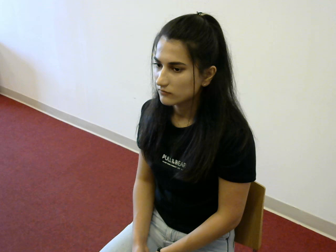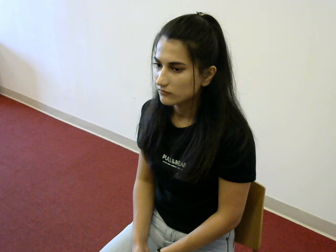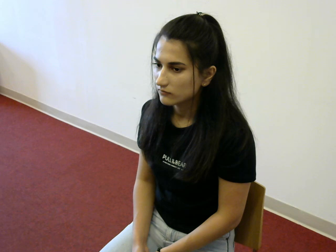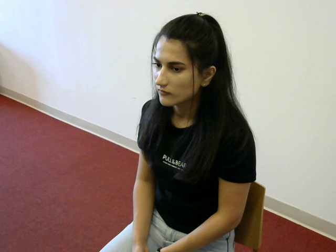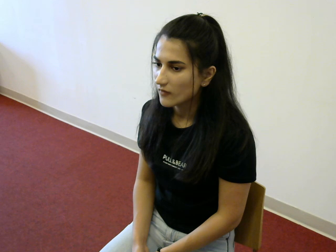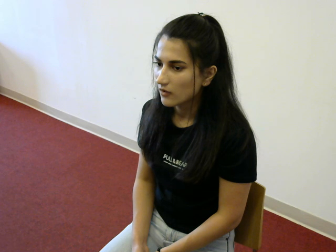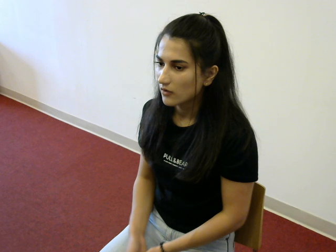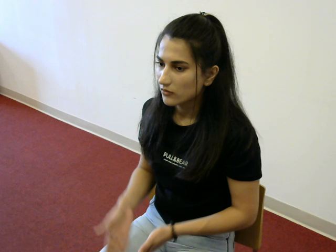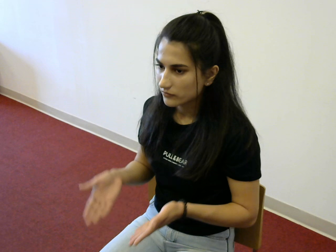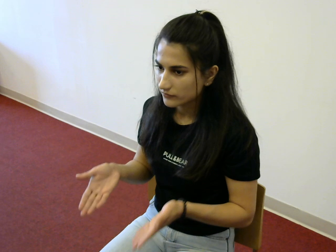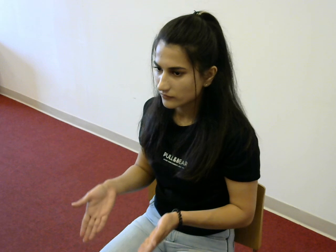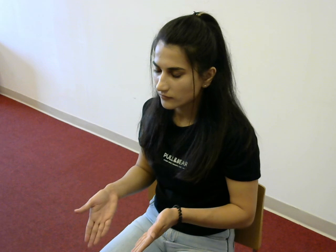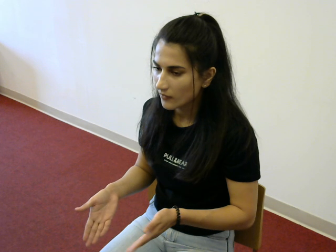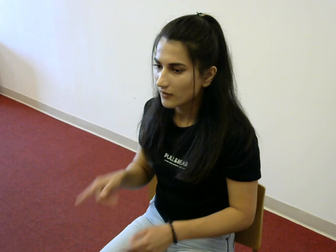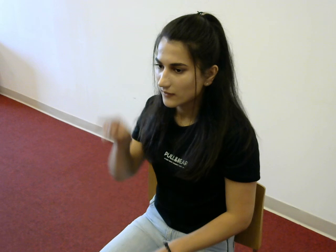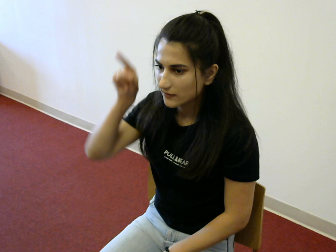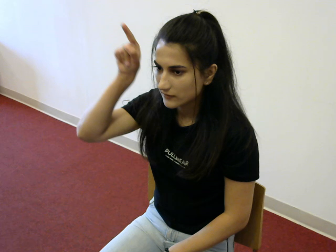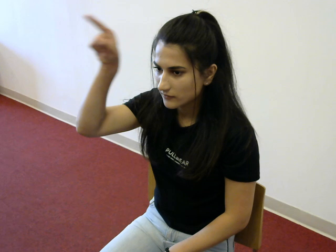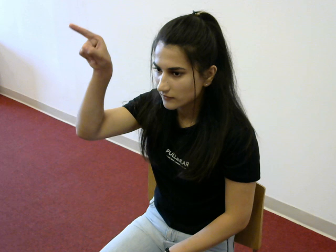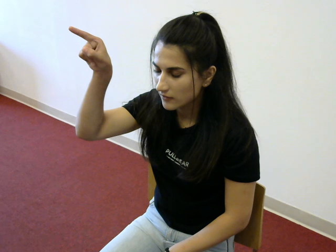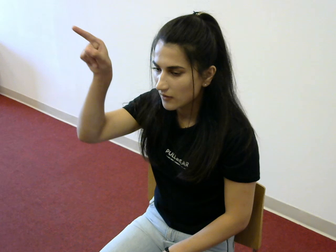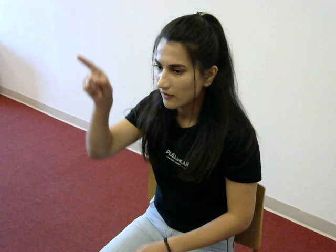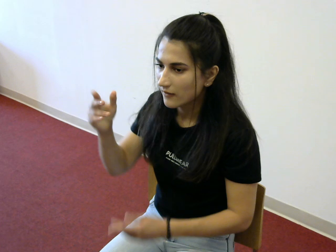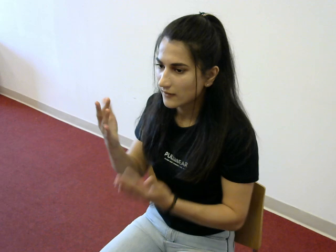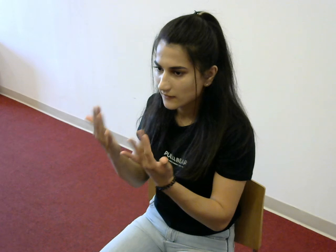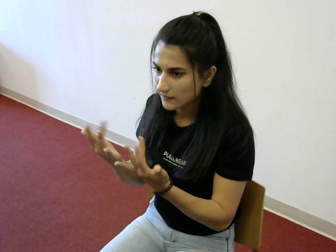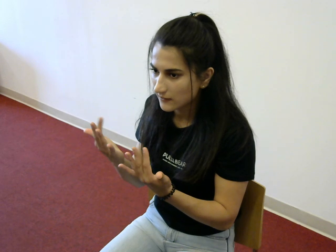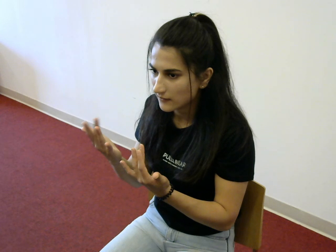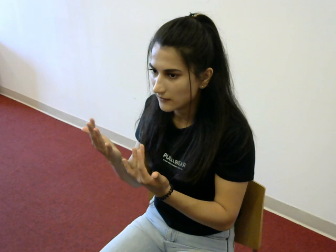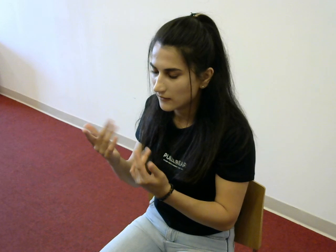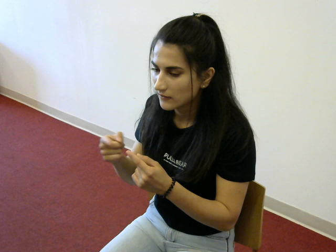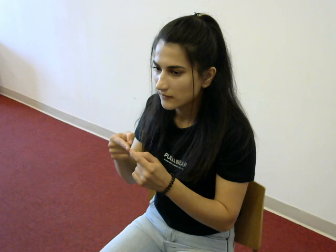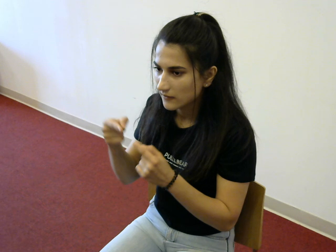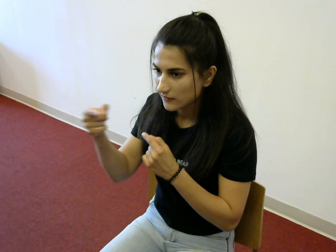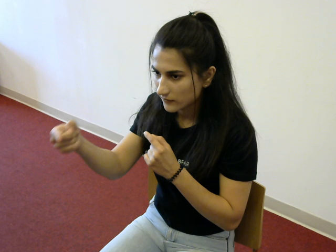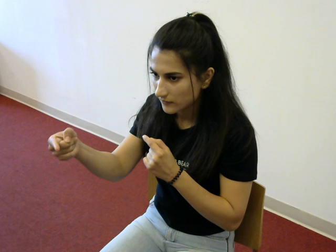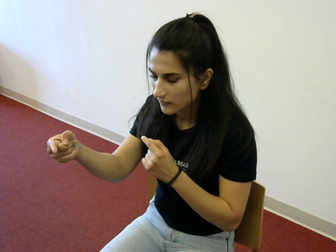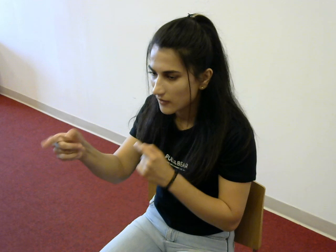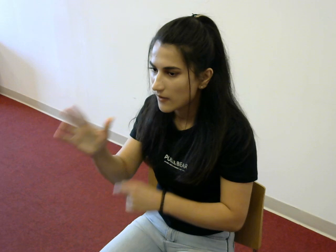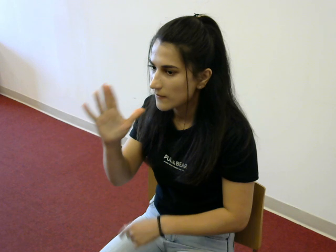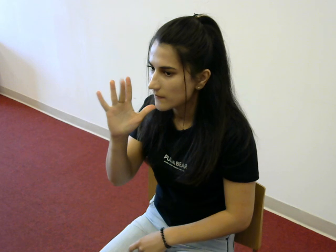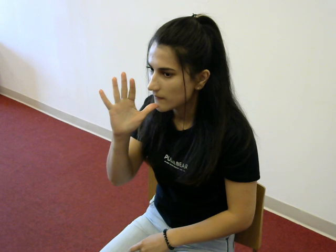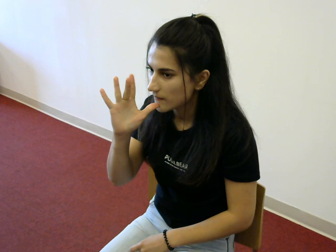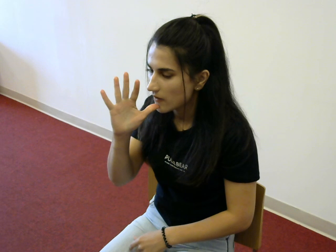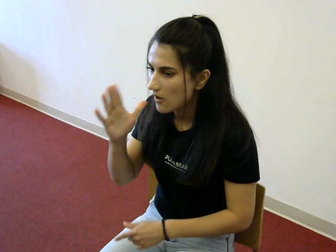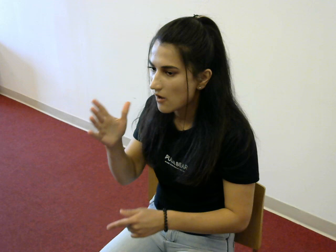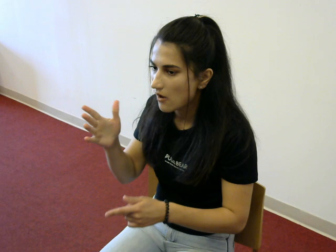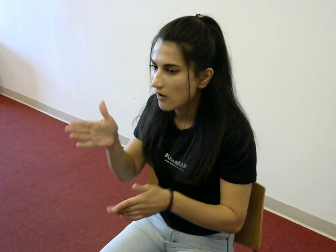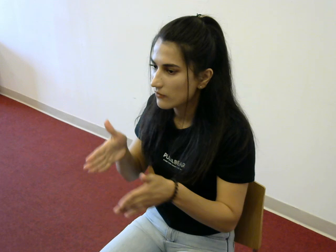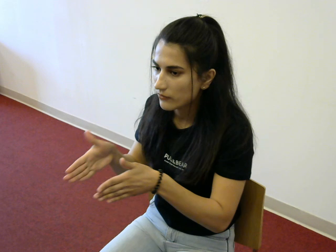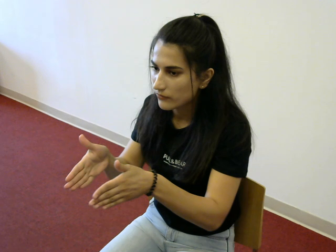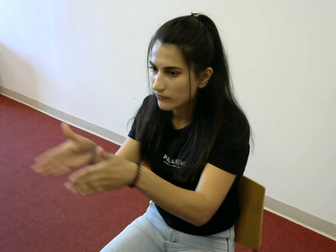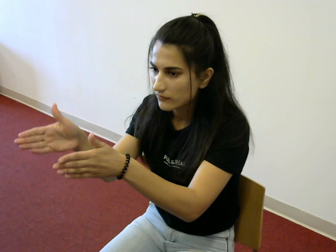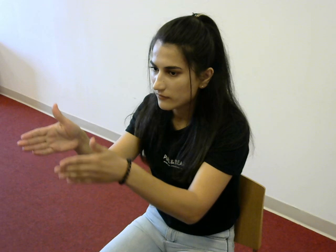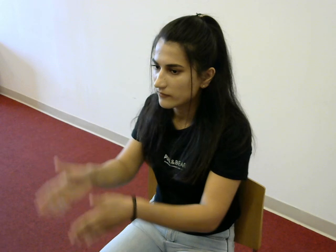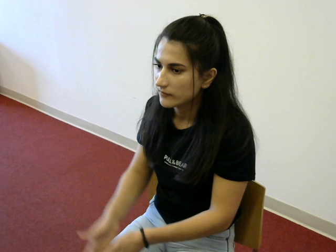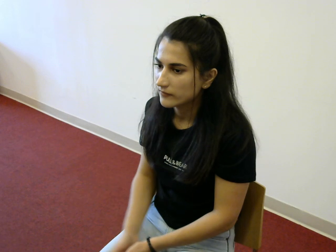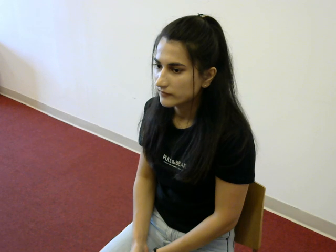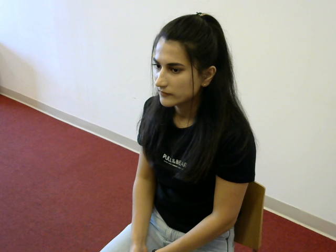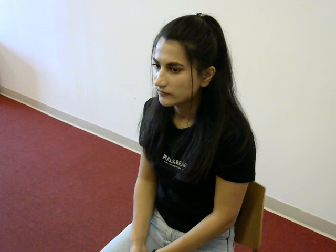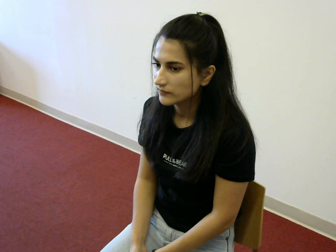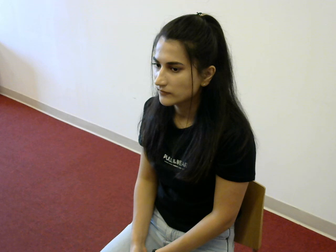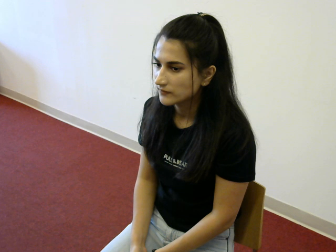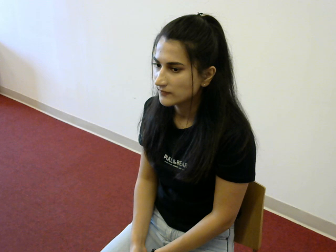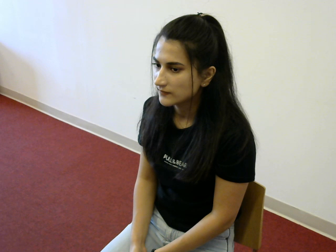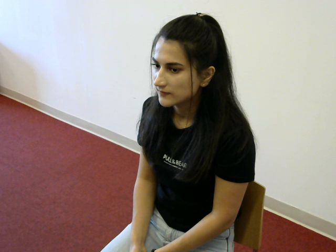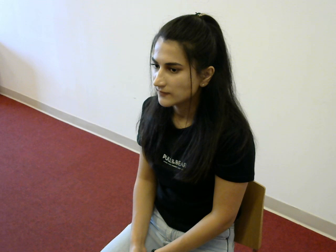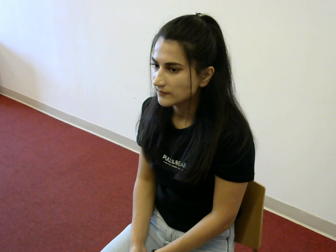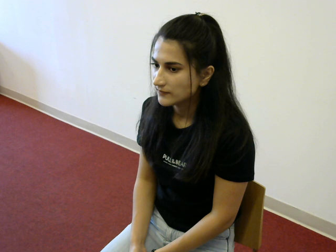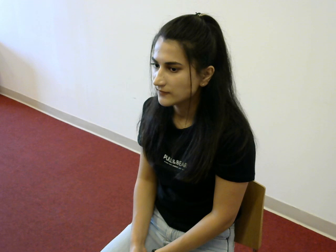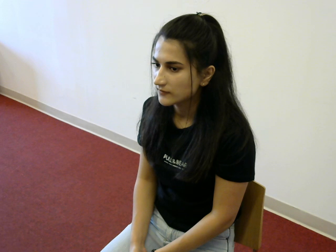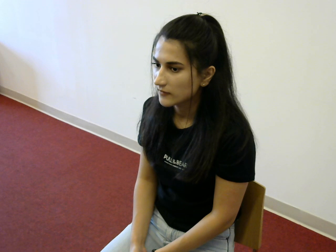Burdan oraya nə qədər vaxt yoldur?